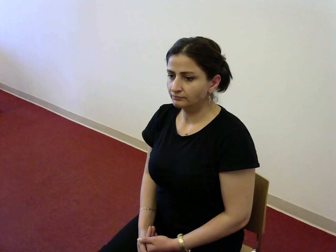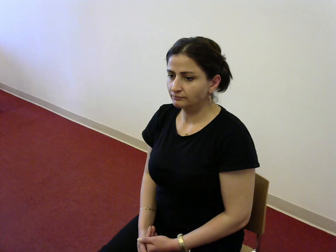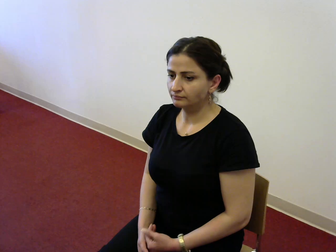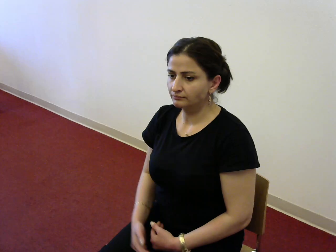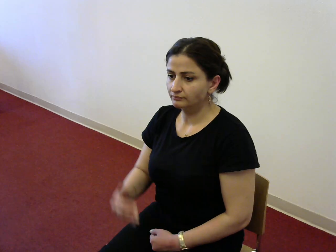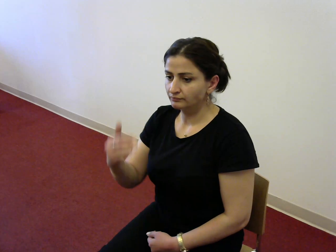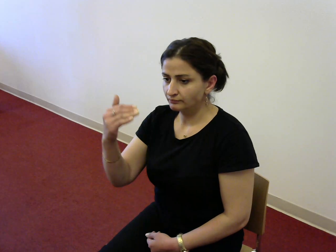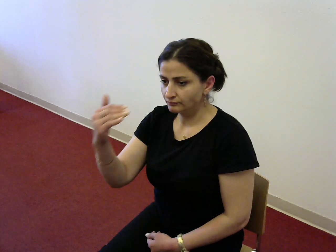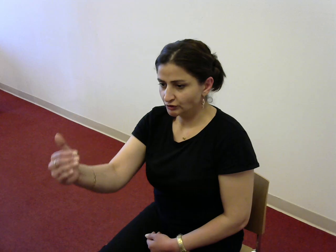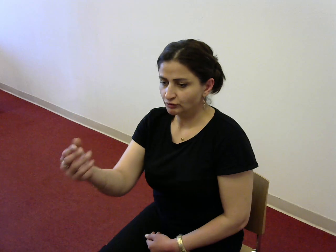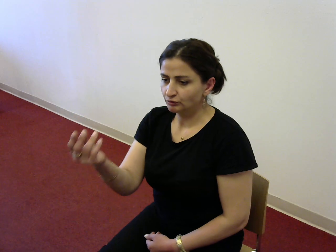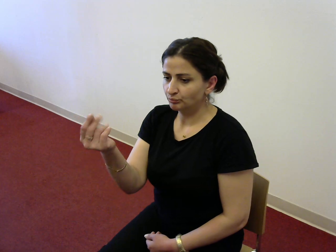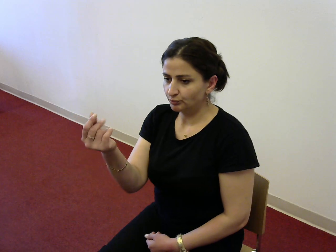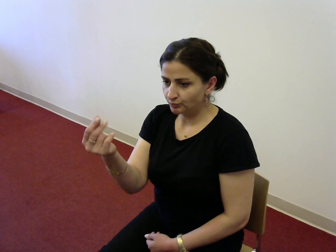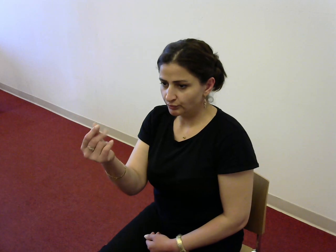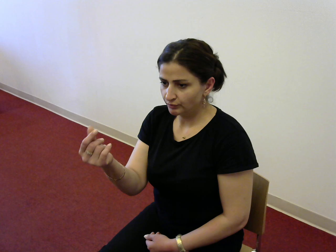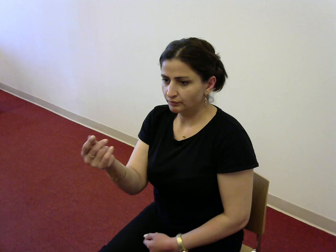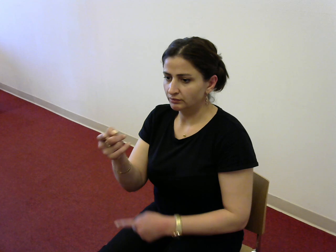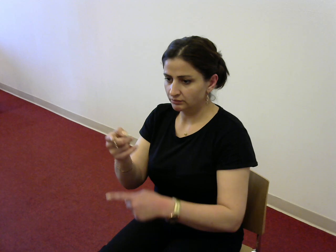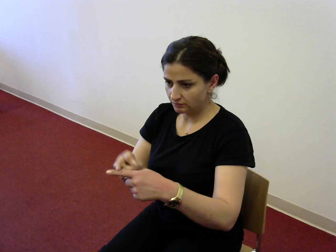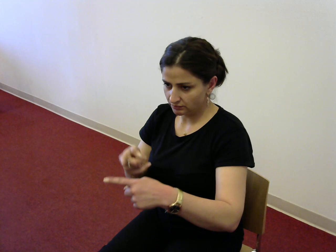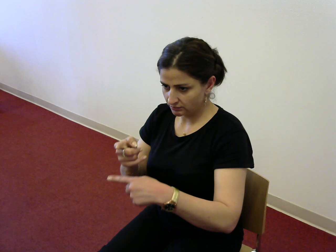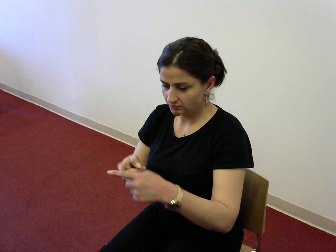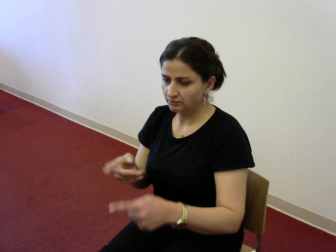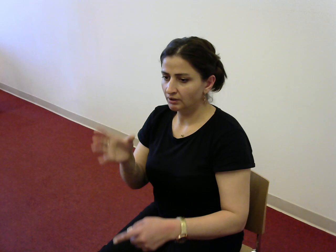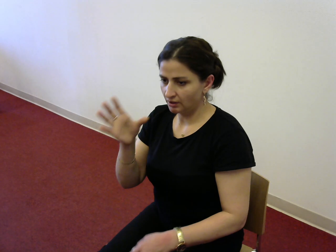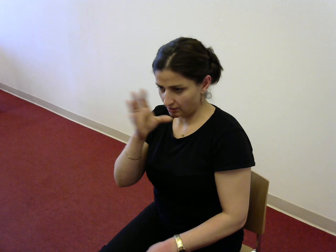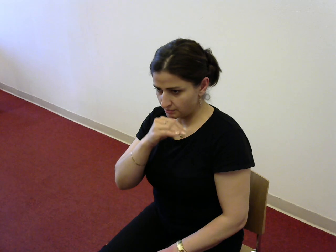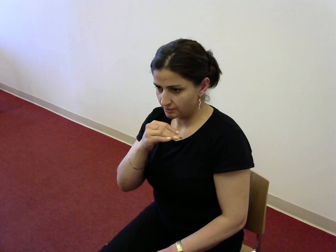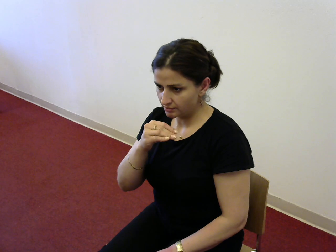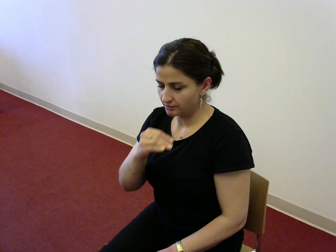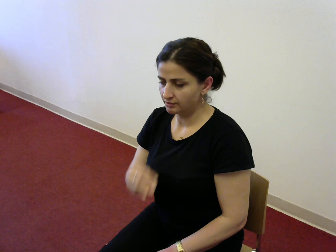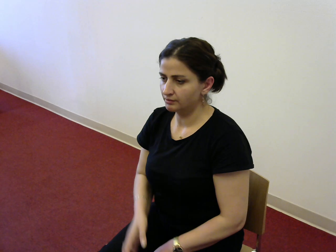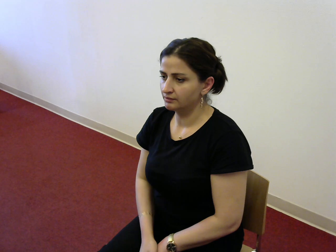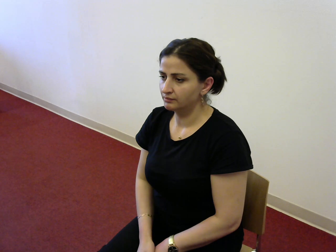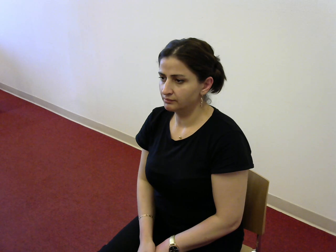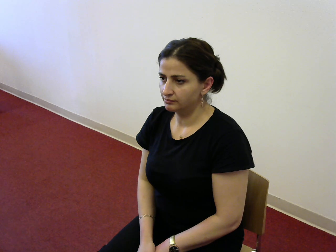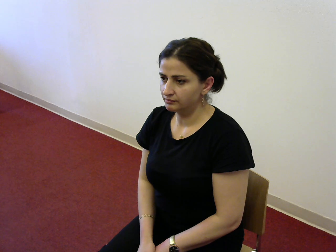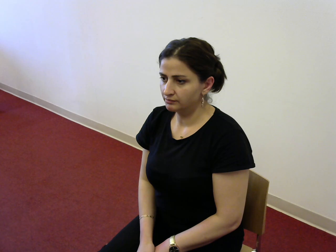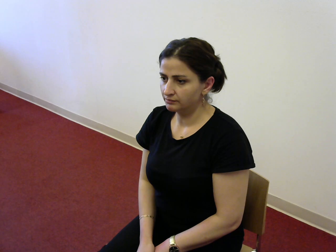Siz pulu xırdalaya bilərsinizmi?